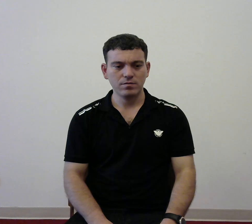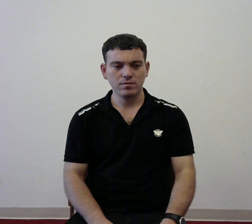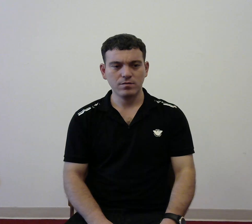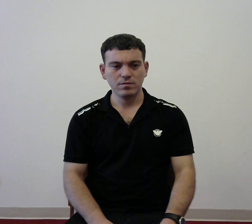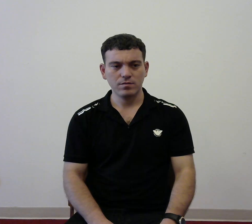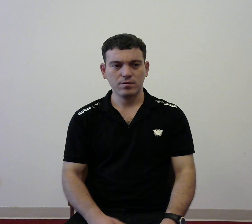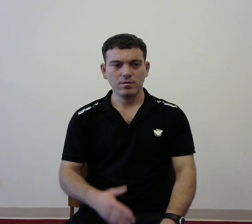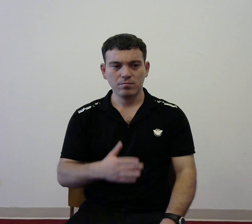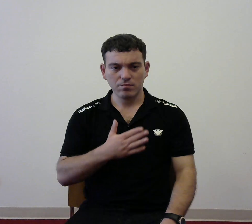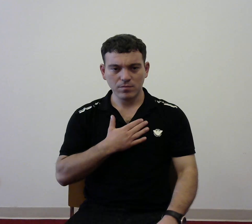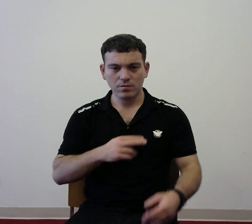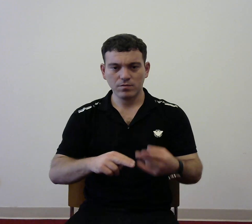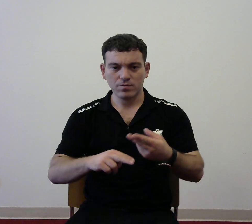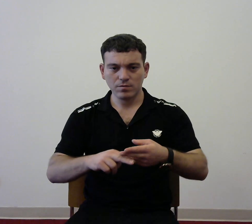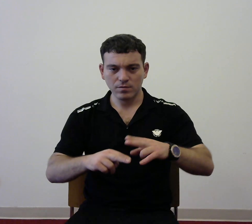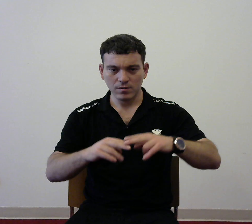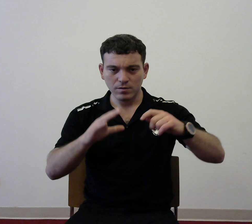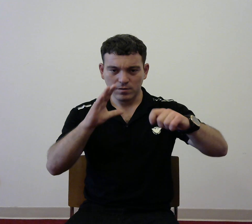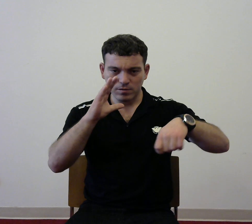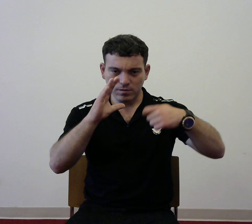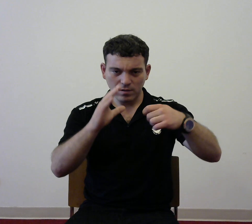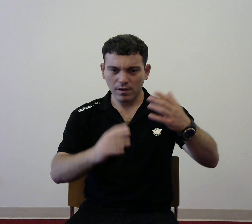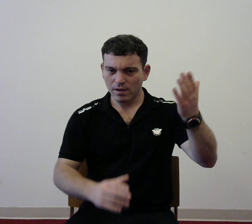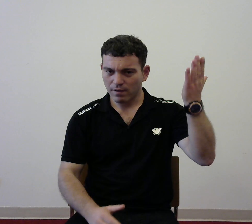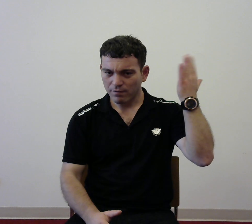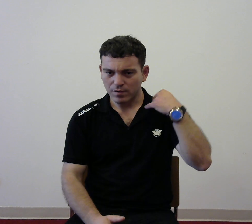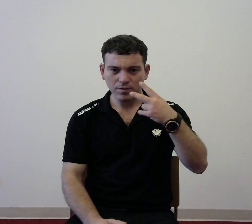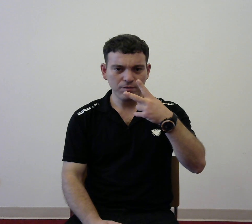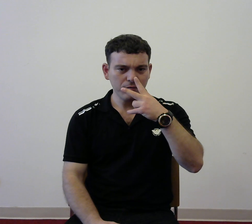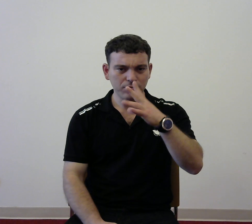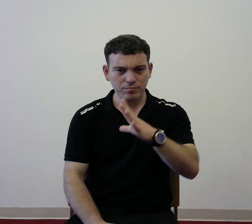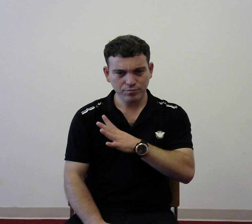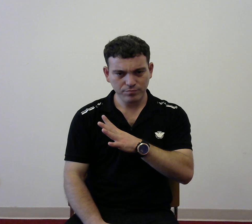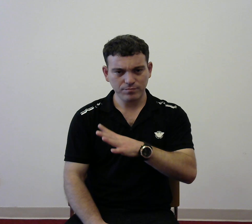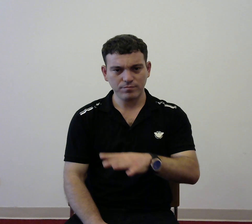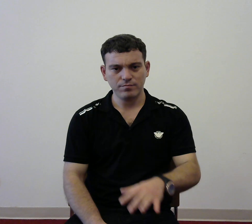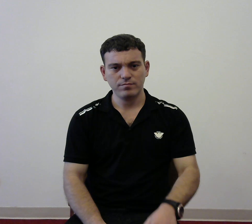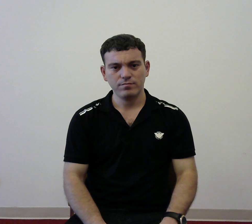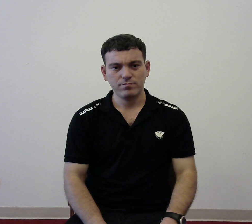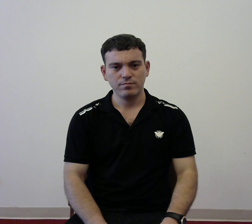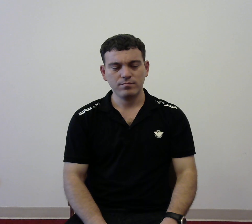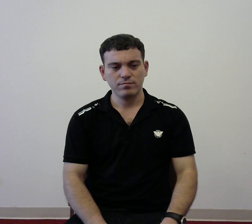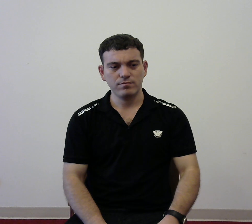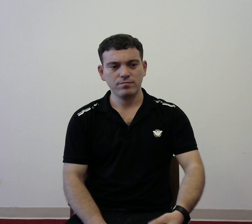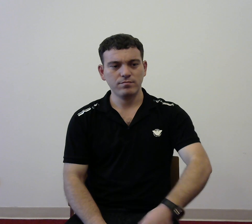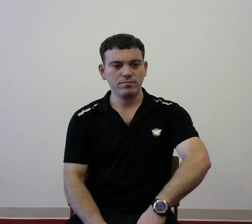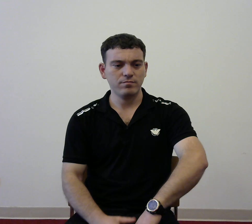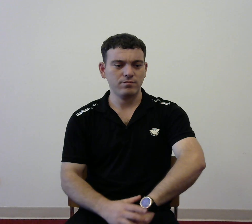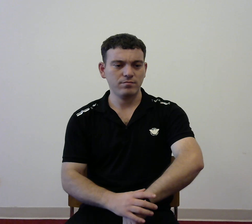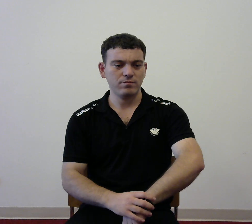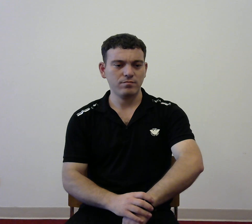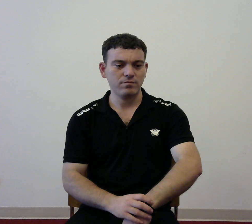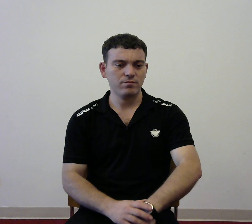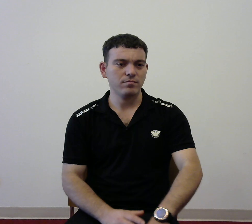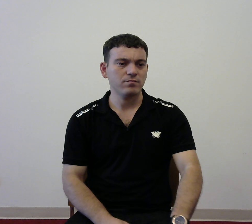Mən bu videonu daha əvvəl görmüşəm